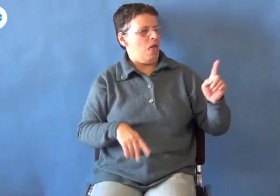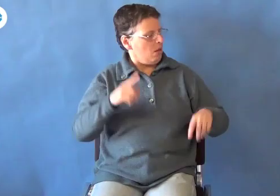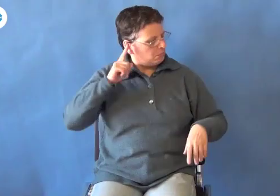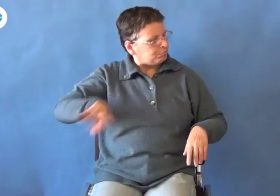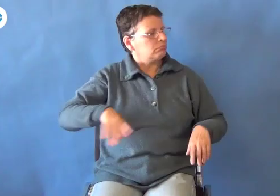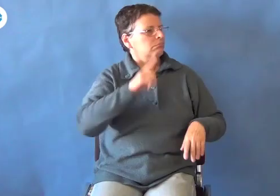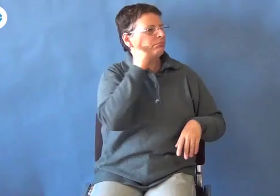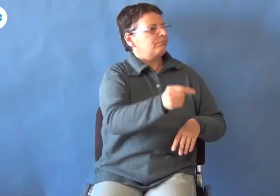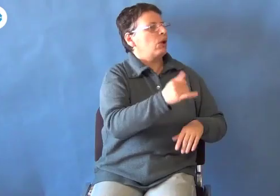Ale on nie posłuchał i poszedł.